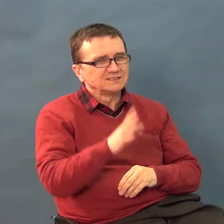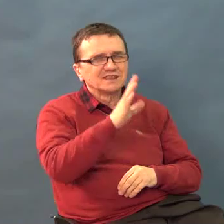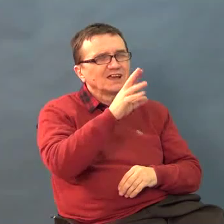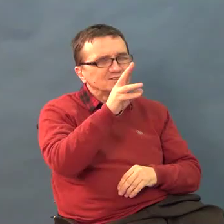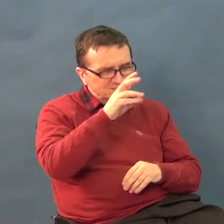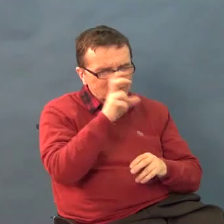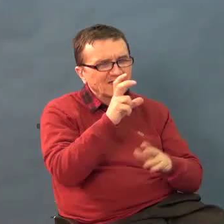Nie we wtorek.